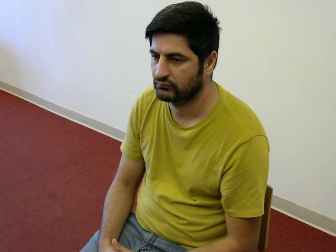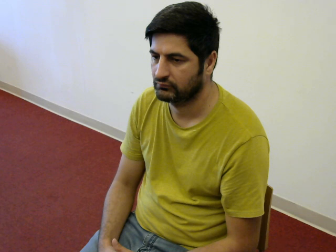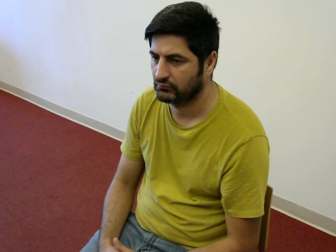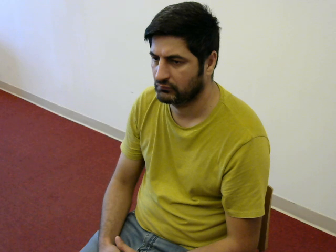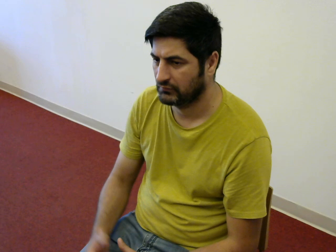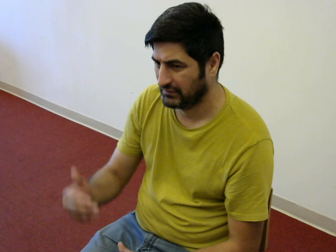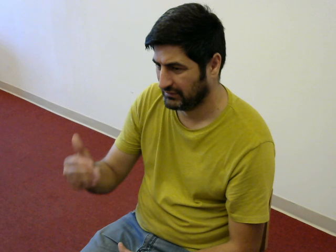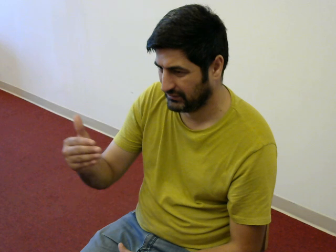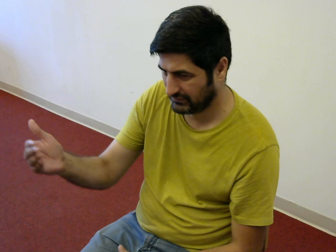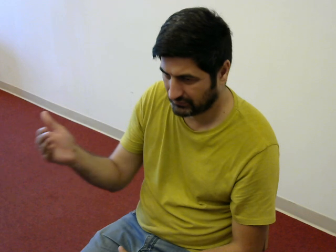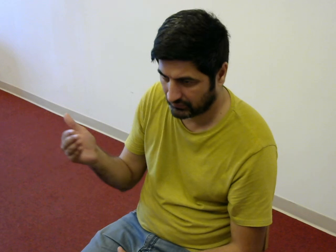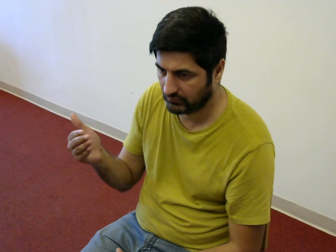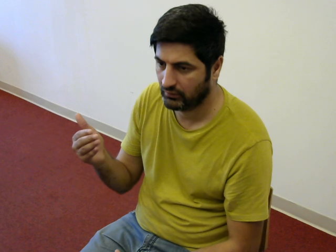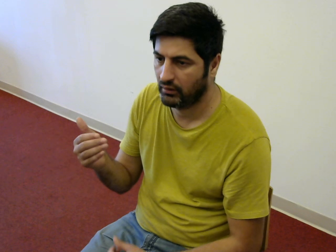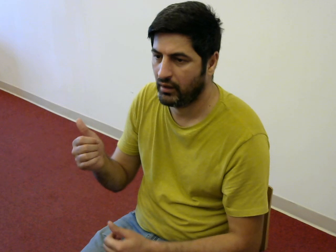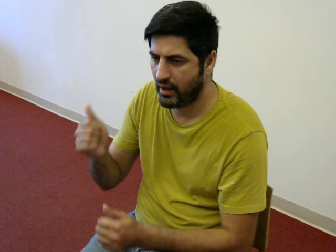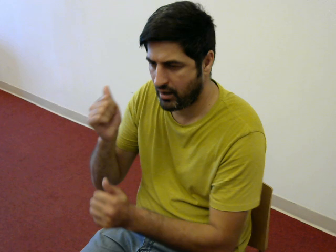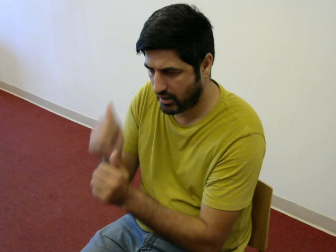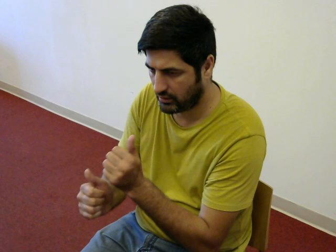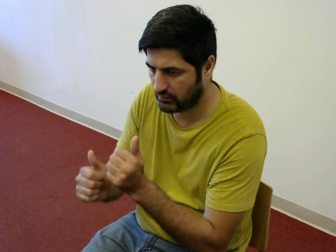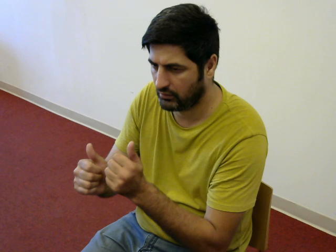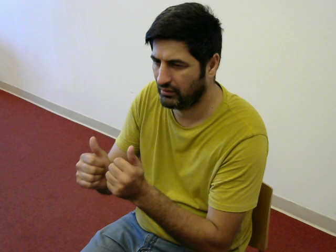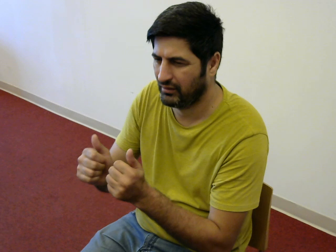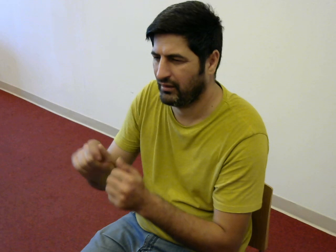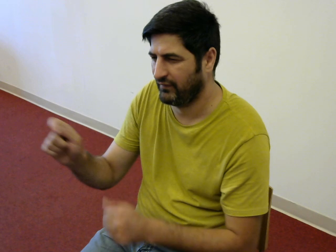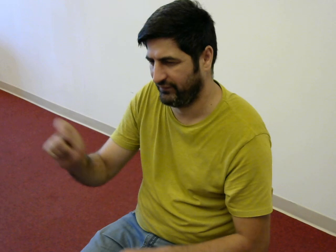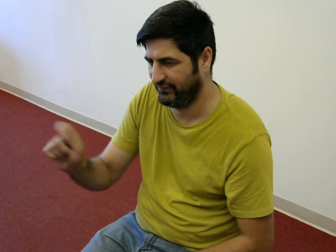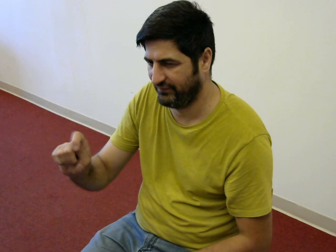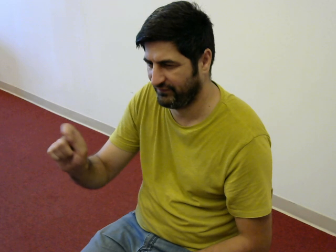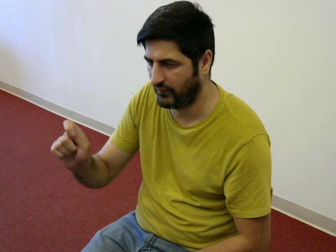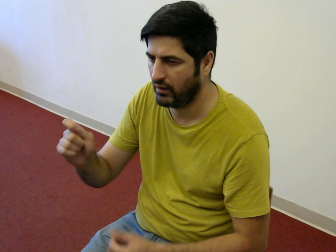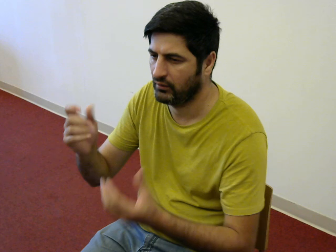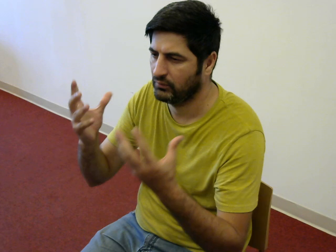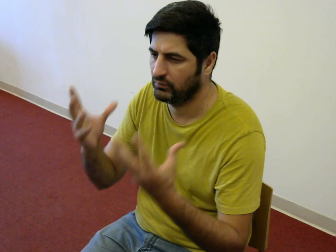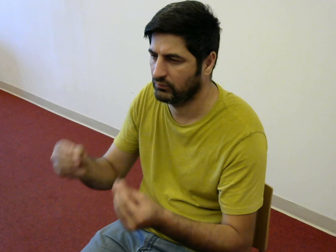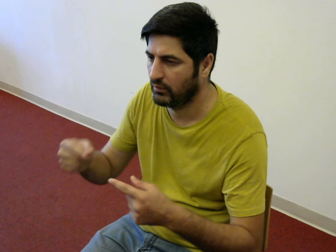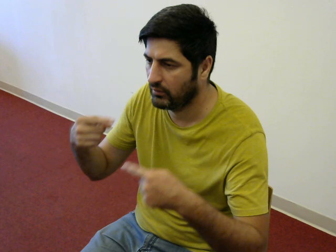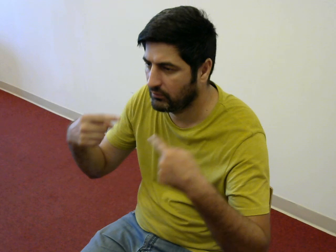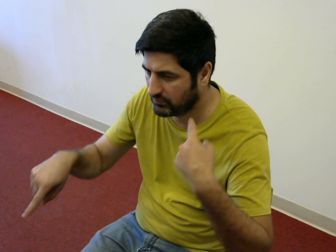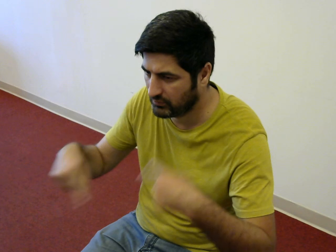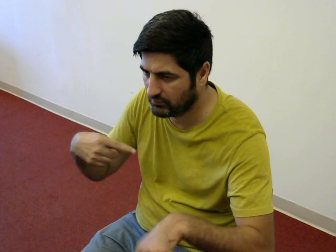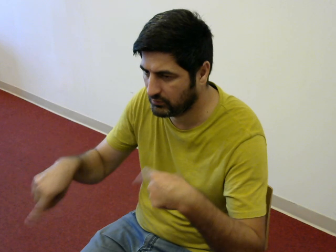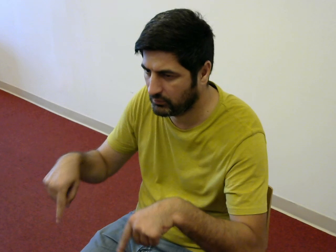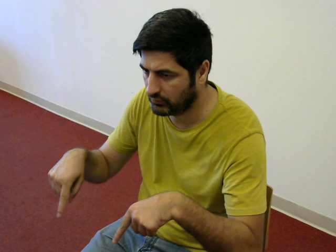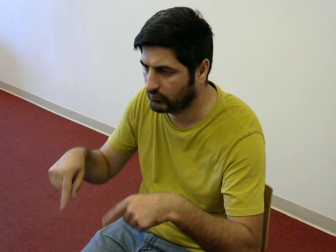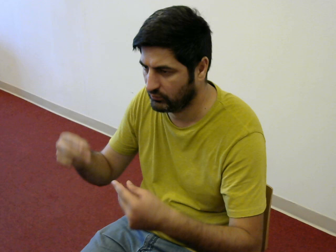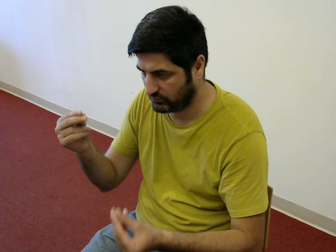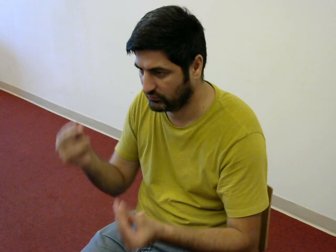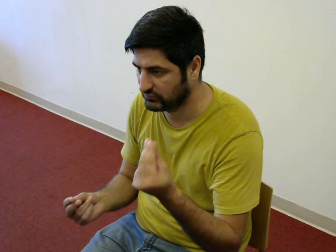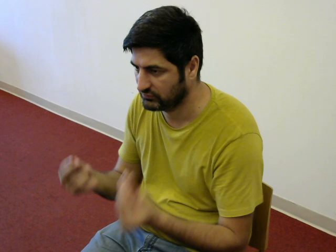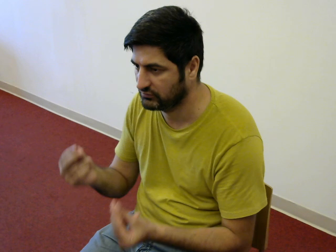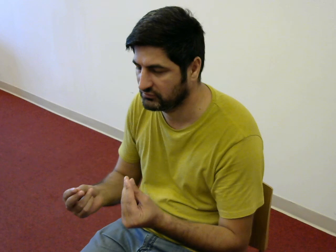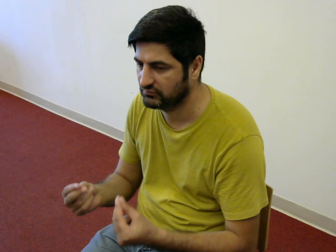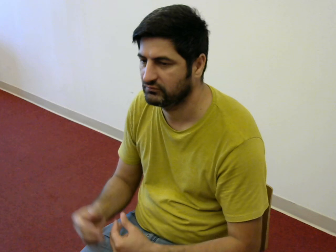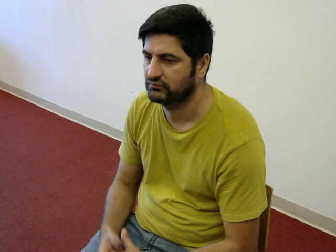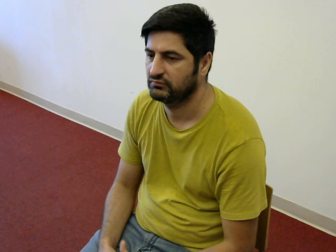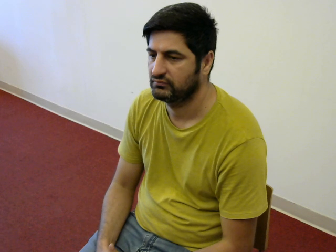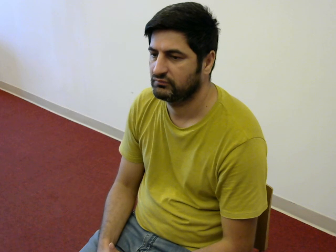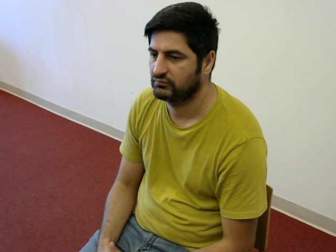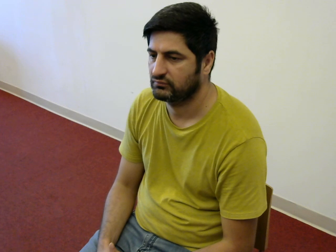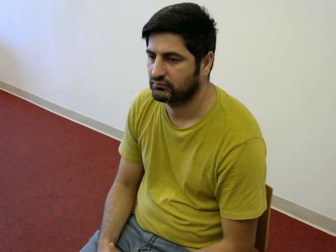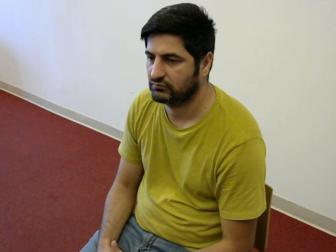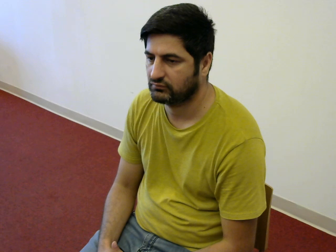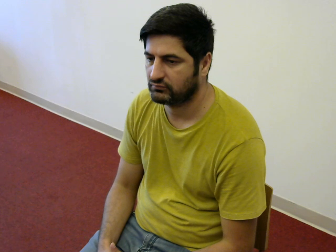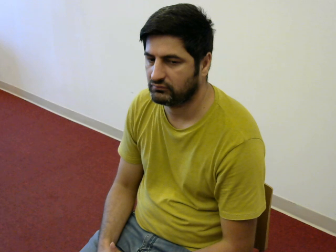Biz hər bazar günü futbol oynayırıq